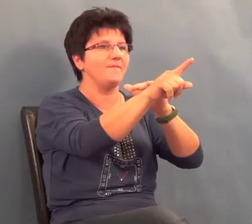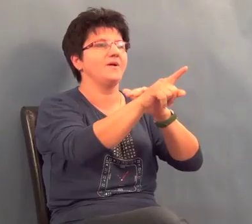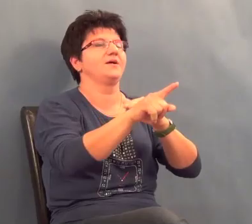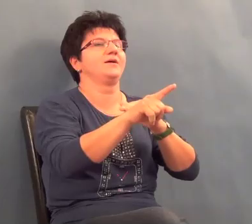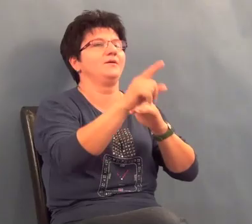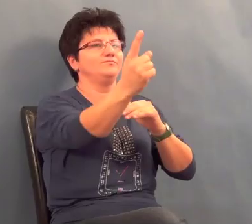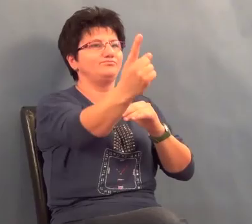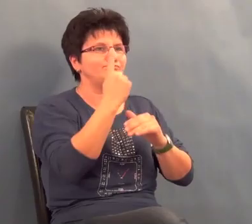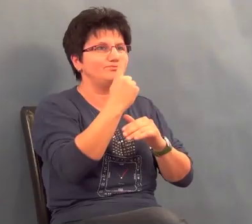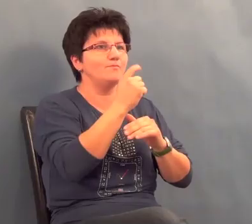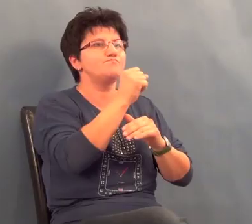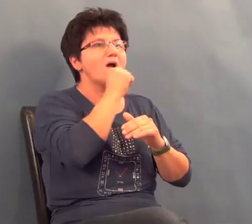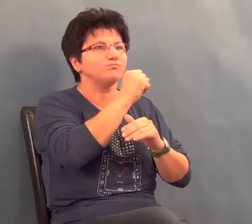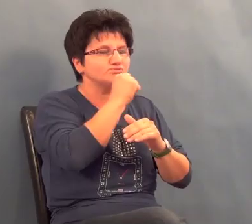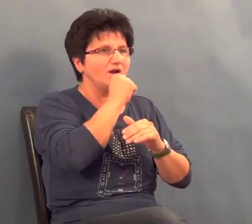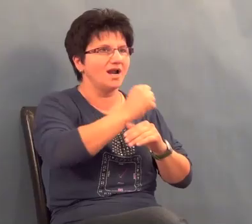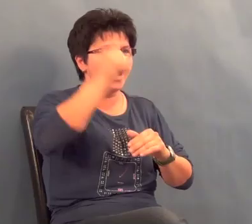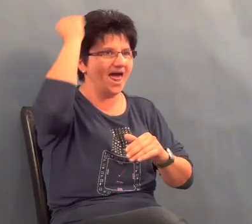Podchodzi babcia, która krzyczy na kota.